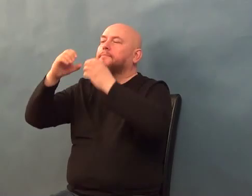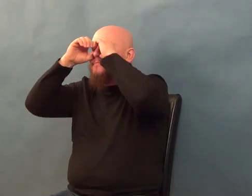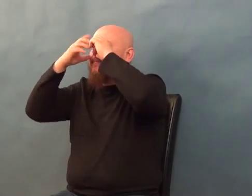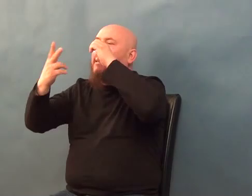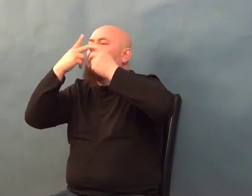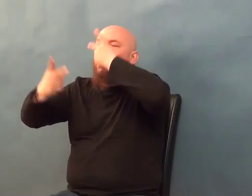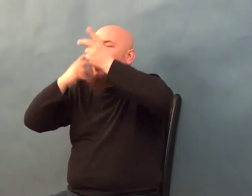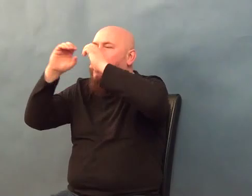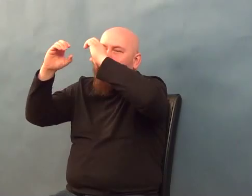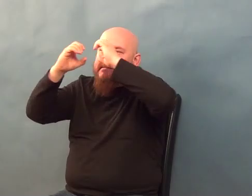Szuka czegoś patrząc przez lornetkę.